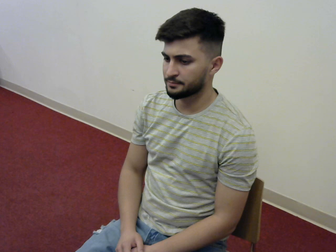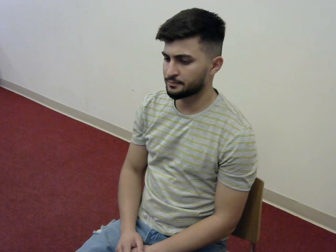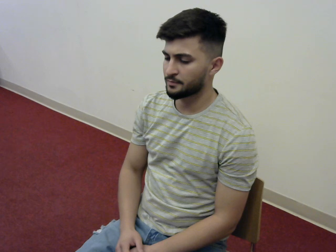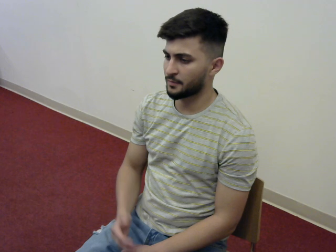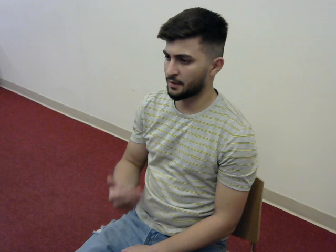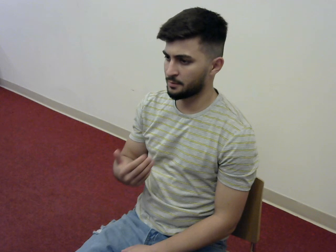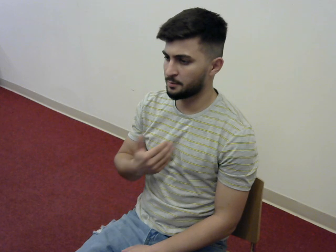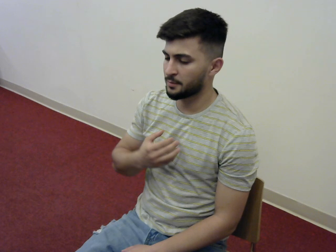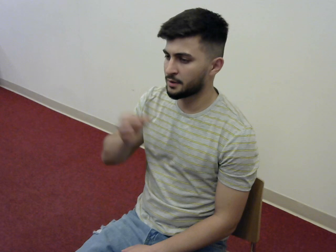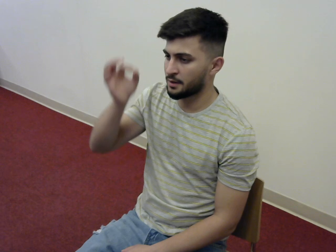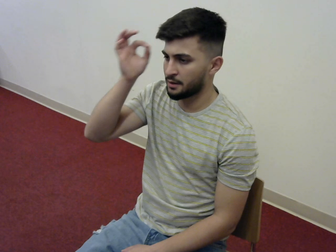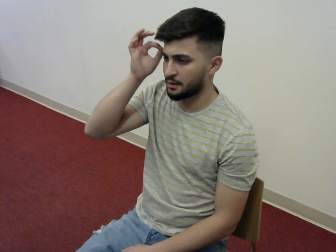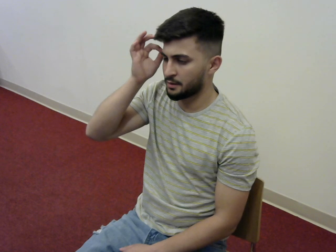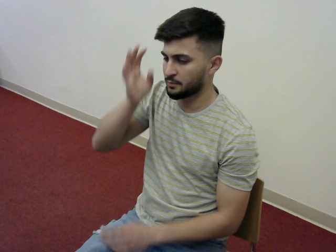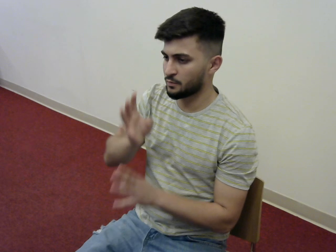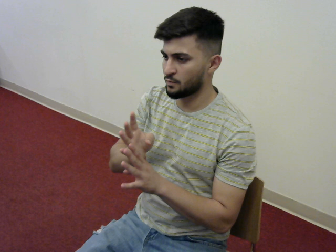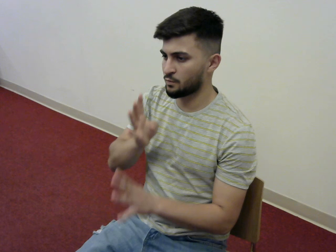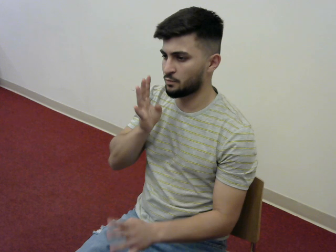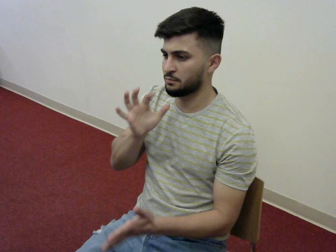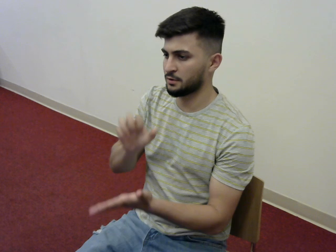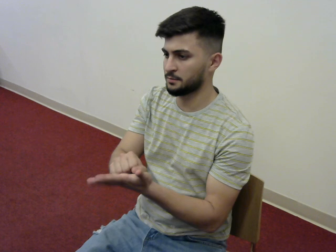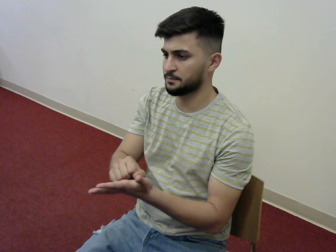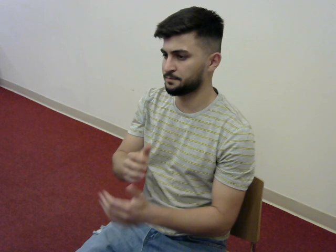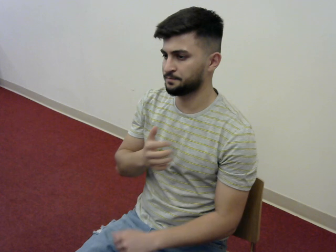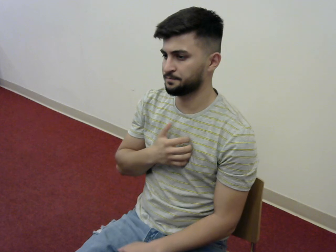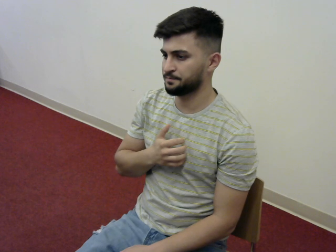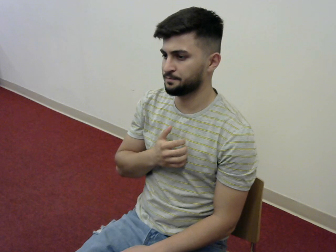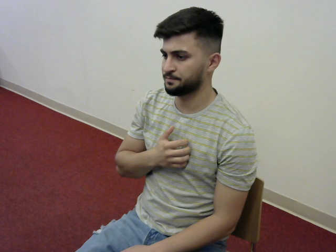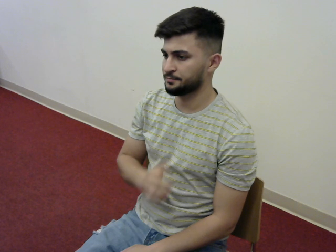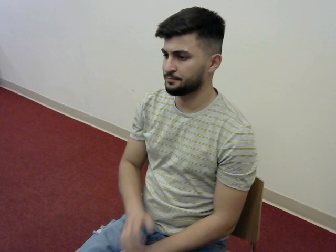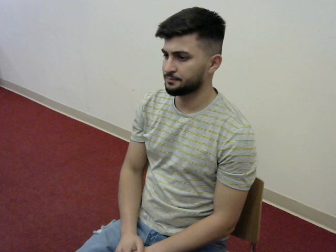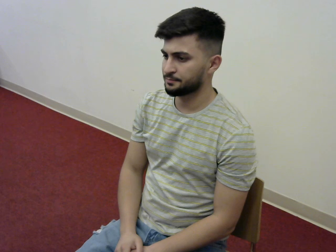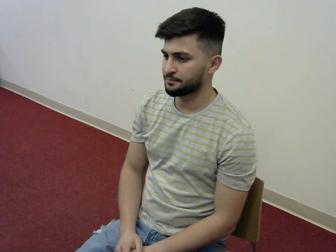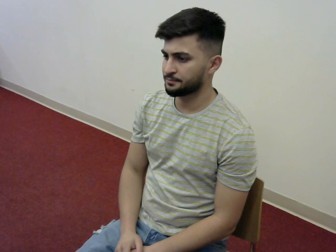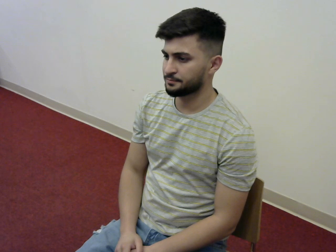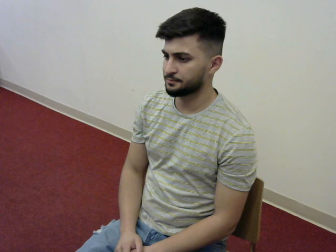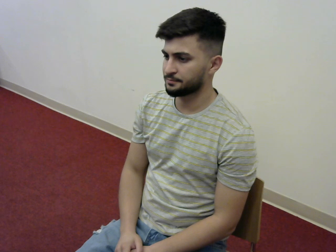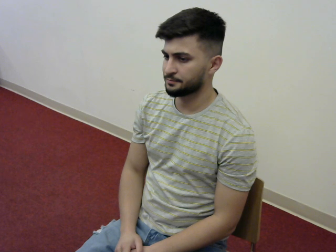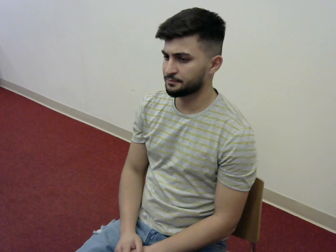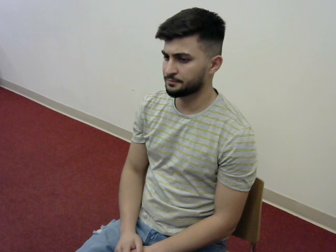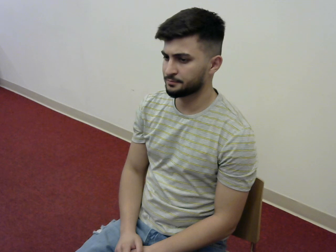Mən həkimin qəbuluna yazılmaq istəyirəm